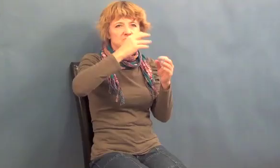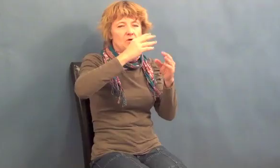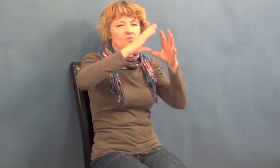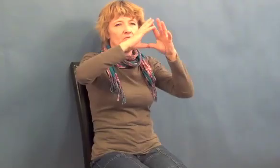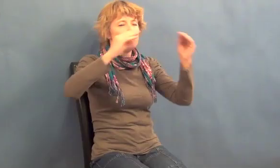Przeszło